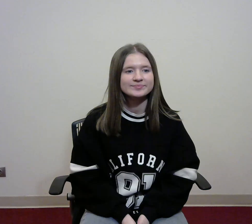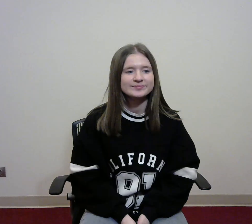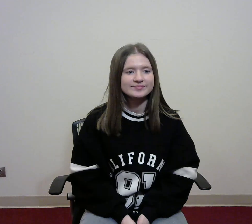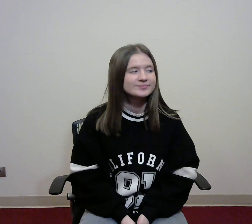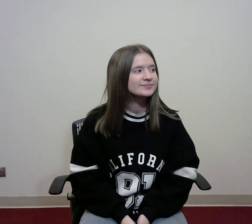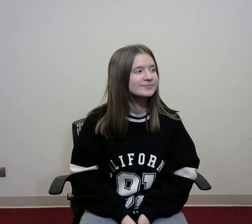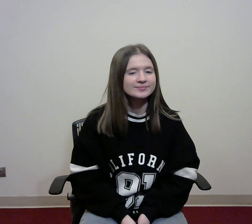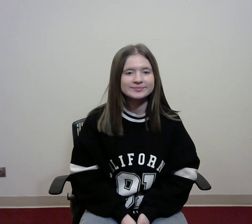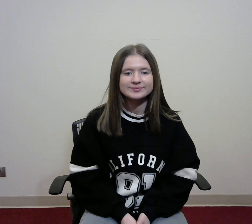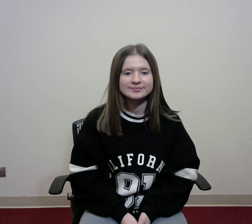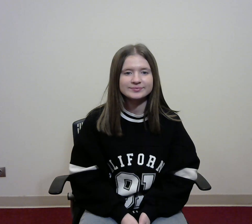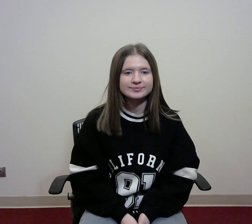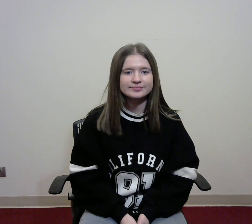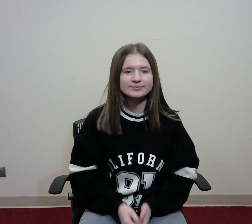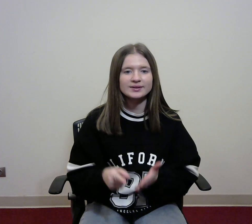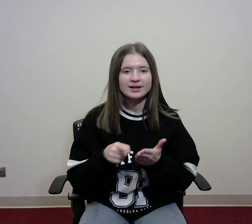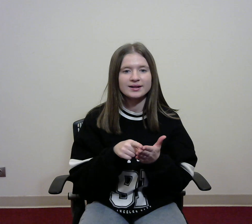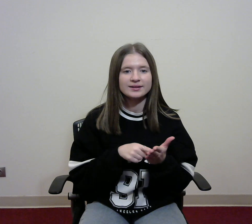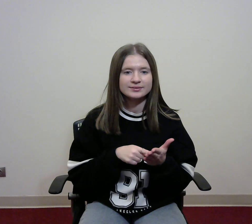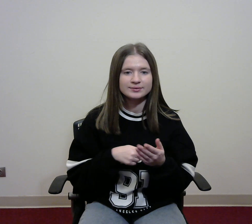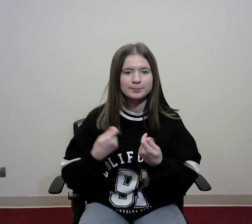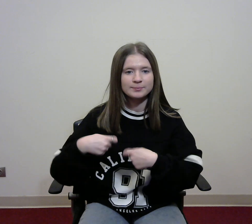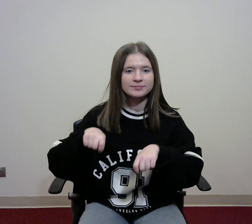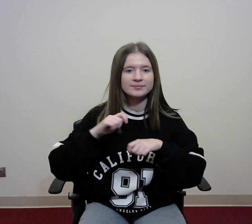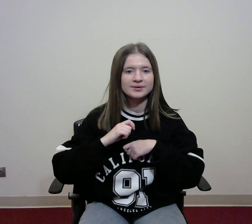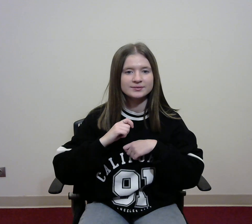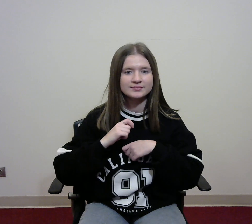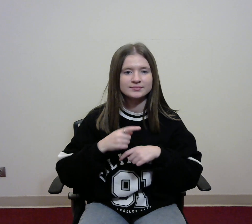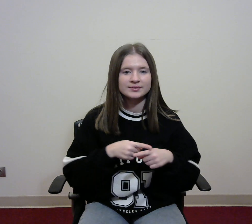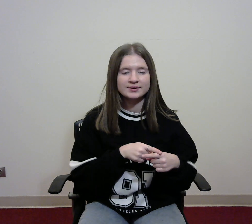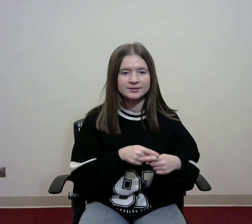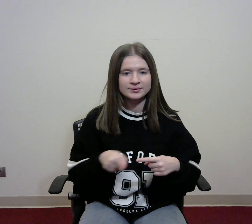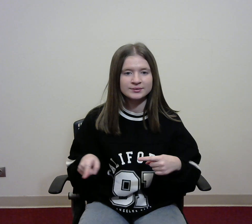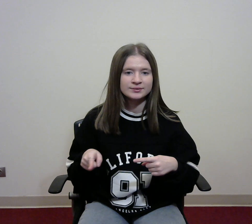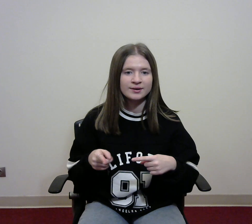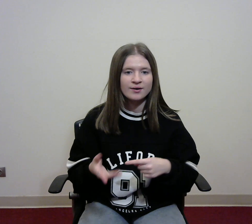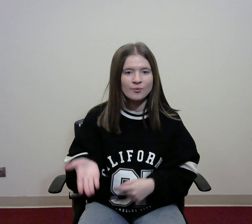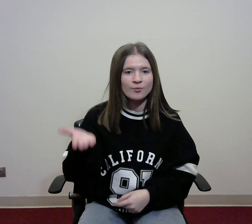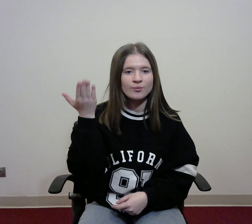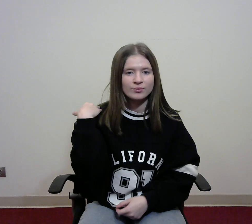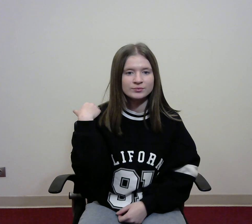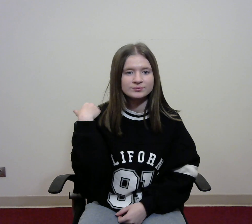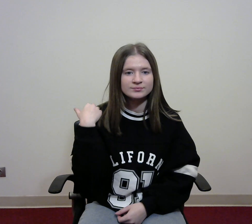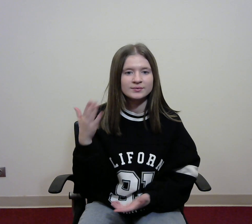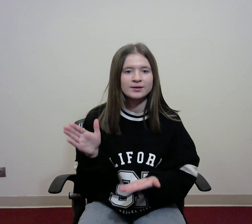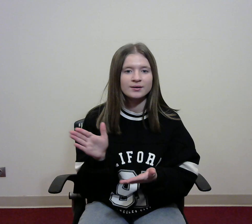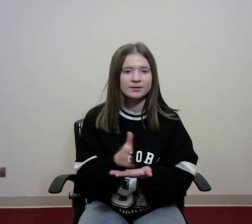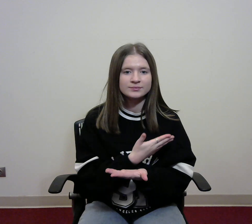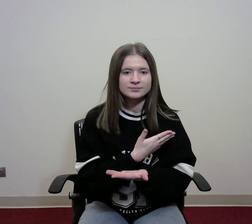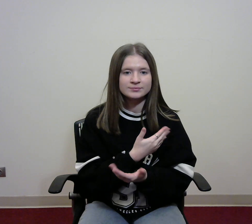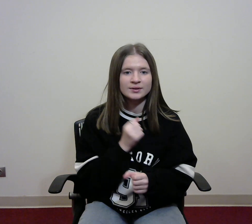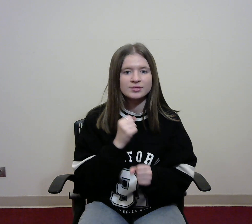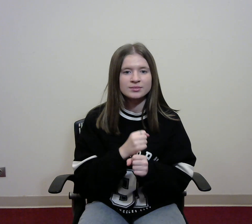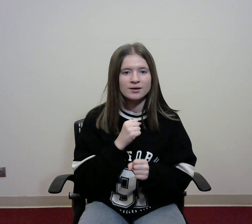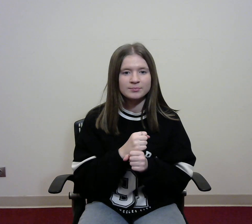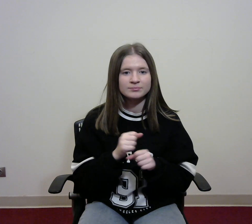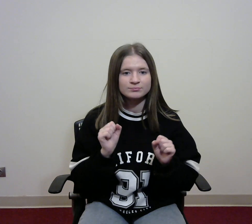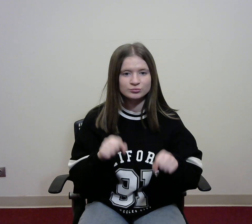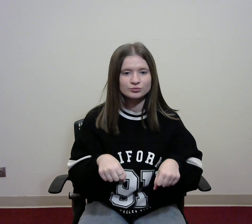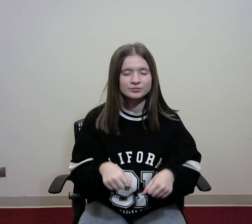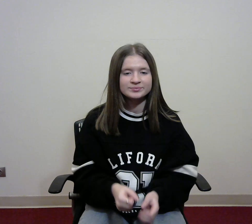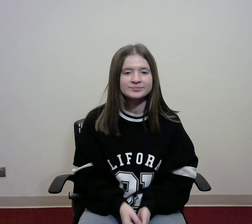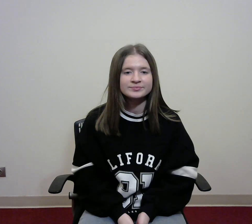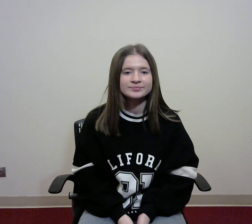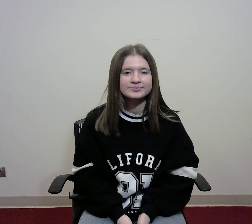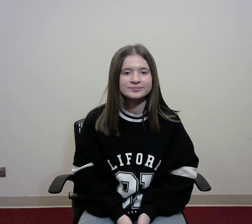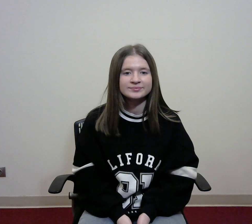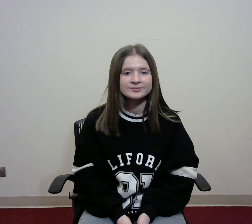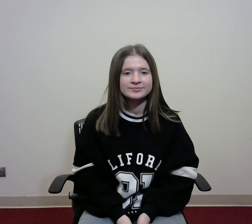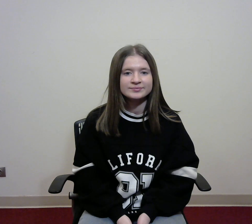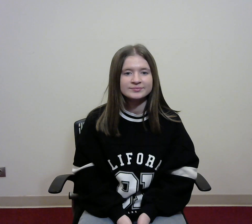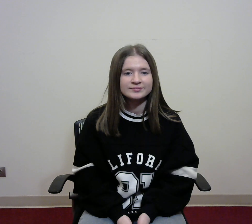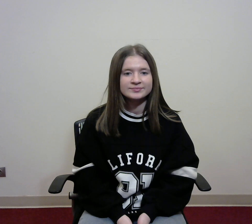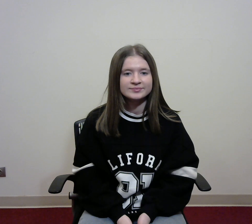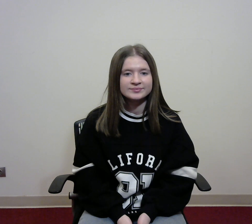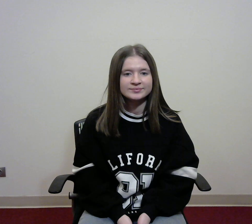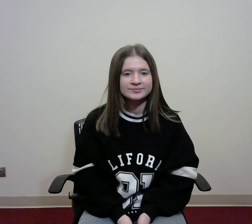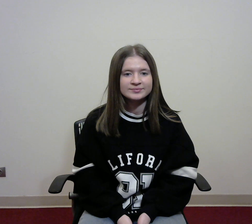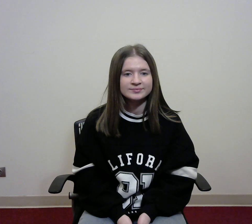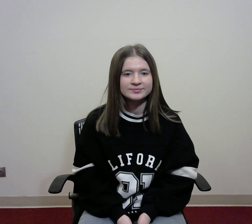Etibarnaməni müddətindən əvvəl ləğv etdirmək olarmı?